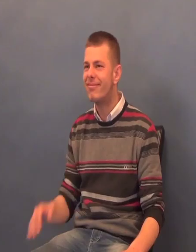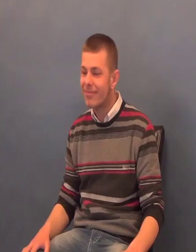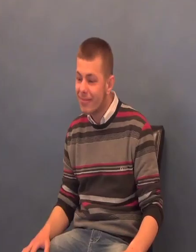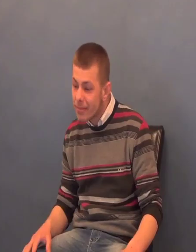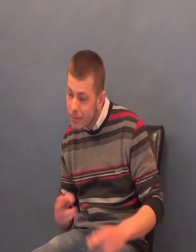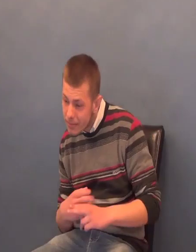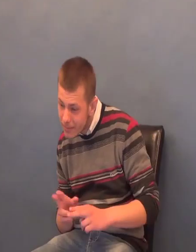Kiedy?